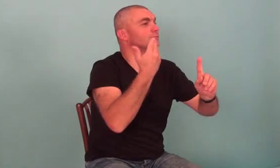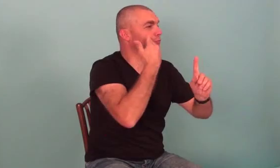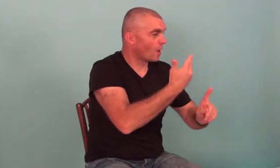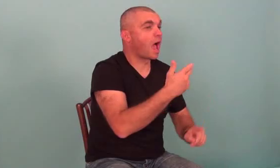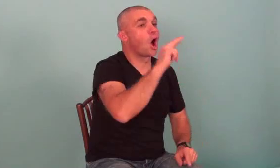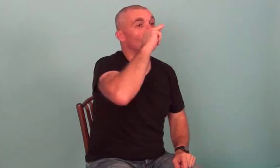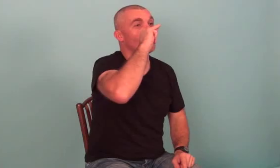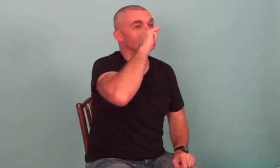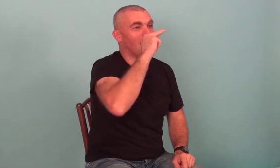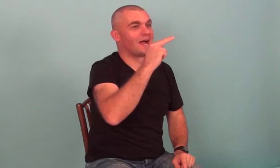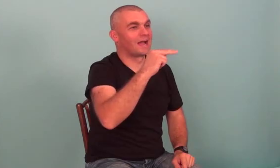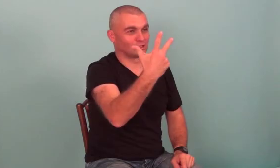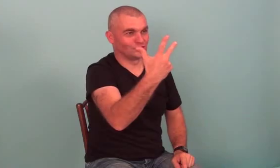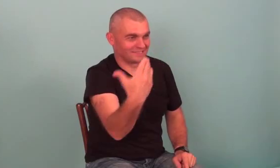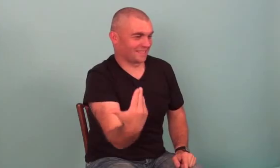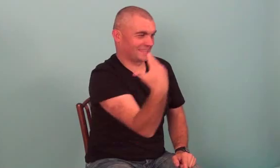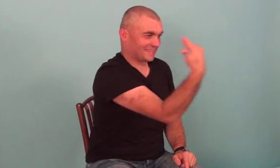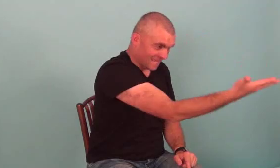Daje im trzy gruszki.